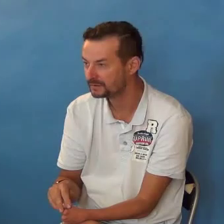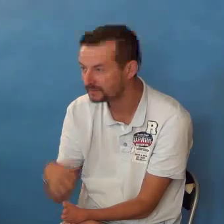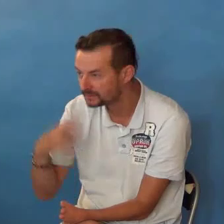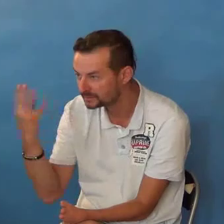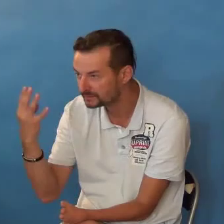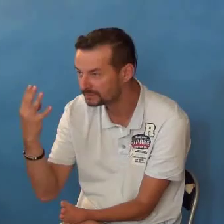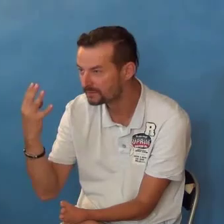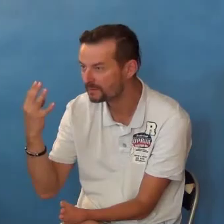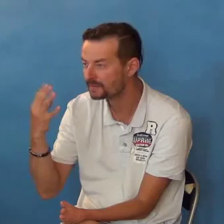Cztery dni?